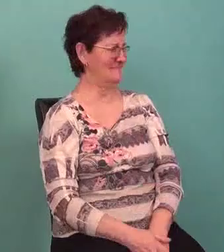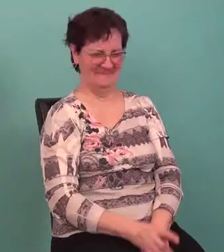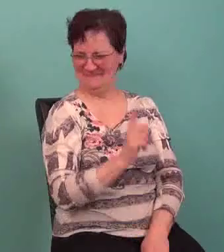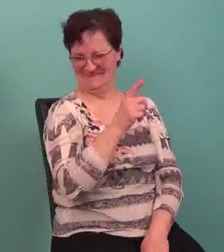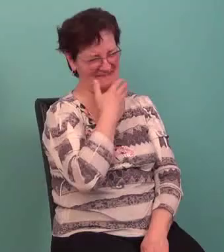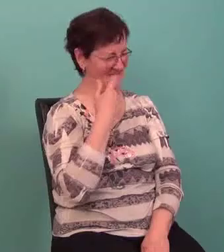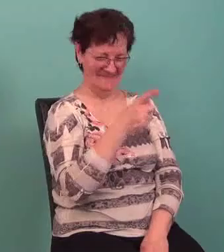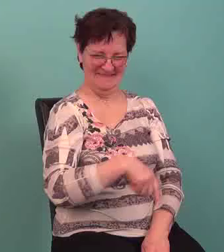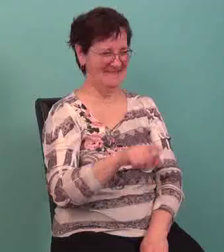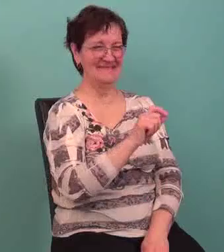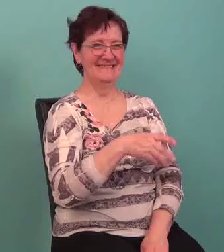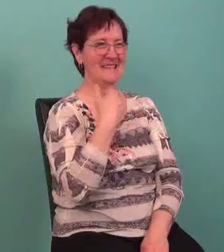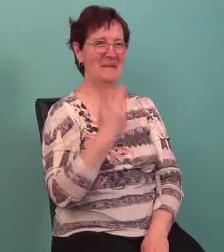Nie ma takiego znaku jak czerwone koło skreślone.